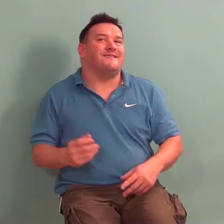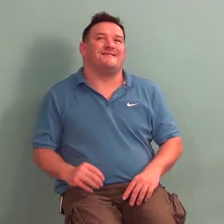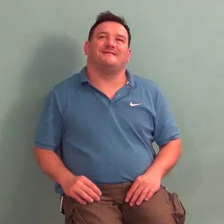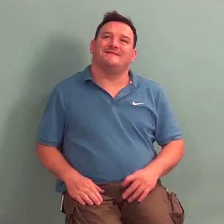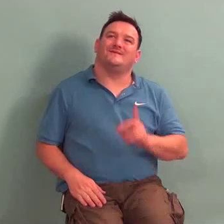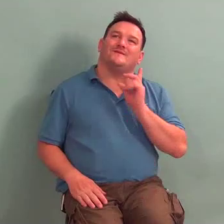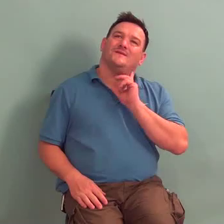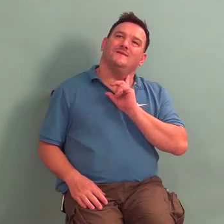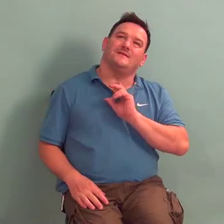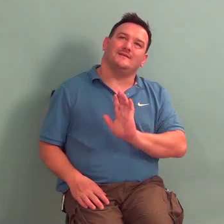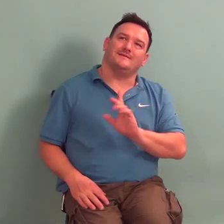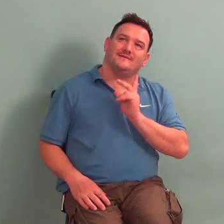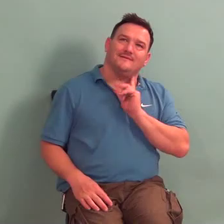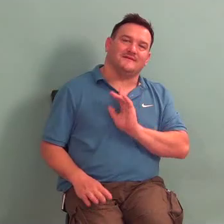Udaje przed nim, że nic takiego nie robi.